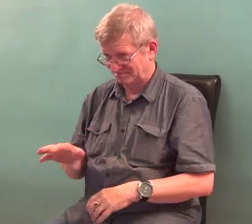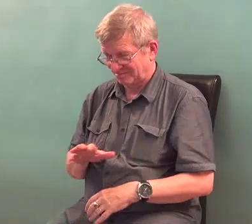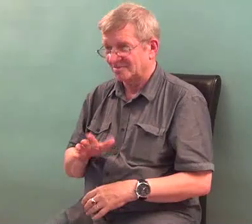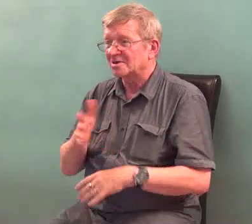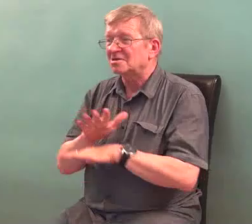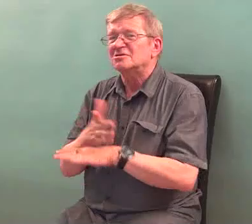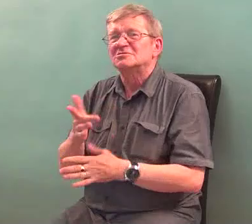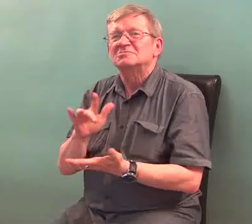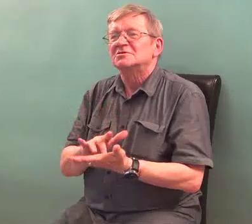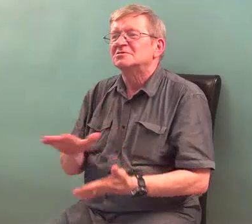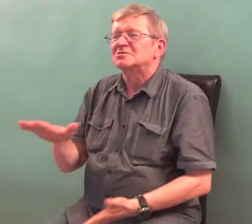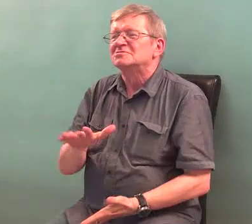Do jakiej restauracji pójdziemy? W jakie miejsce?